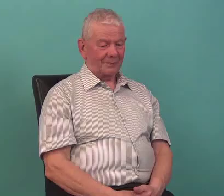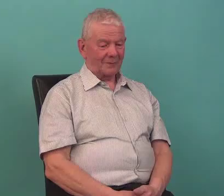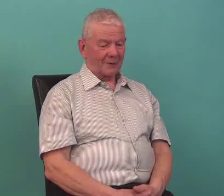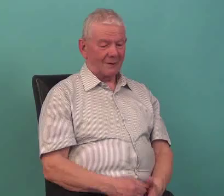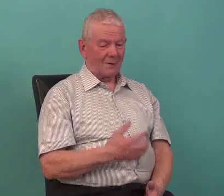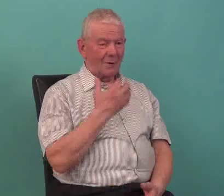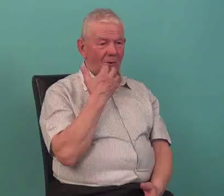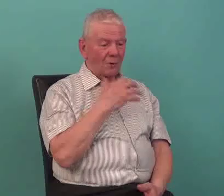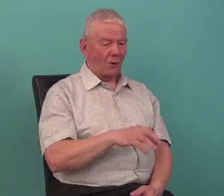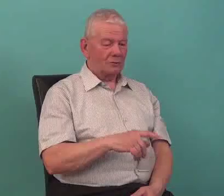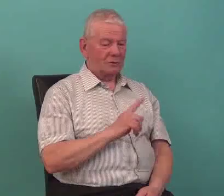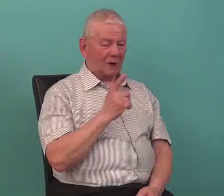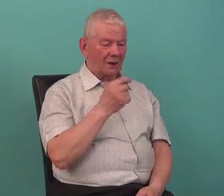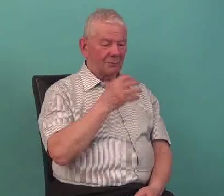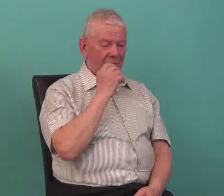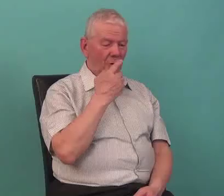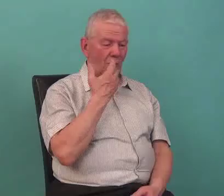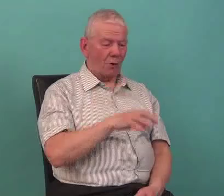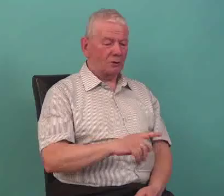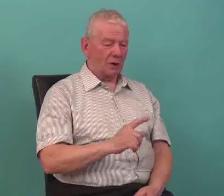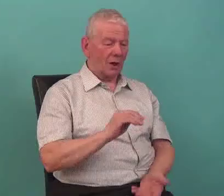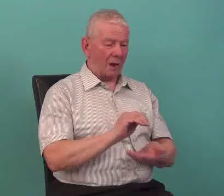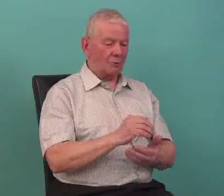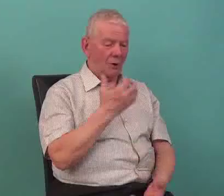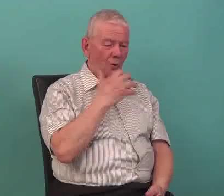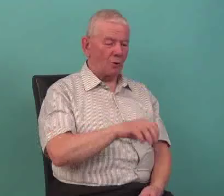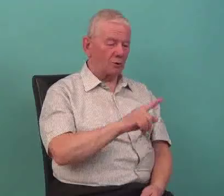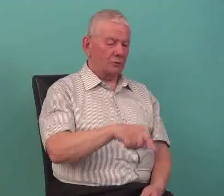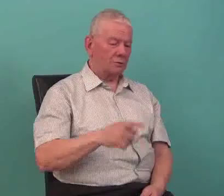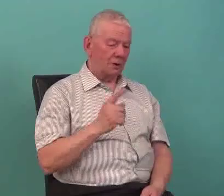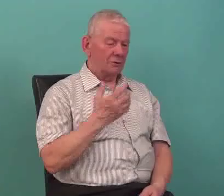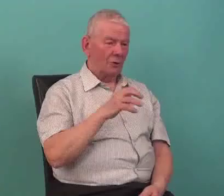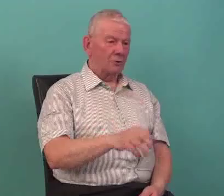Zakaz picia gorącego napoju oraz jedzenia gorącego hamburgera. Jest zakaz robienia tego.